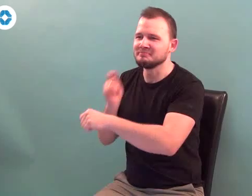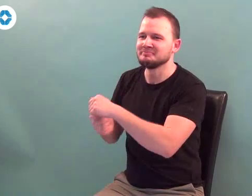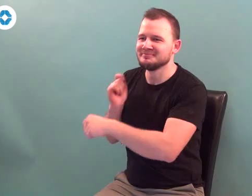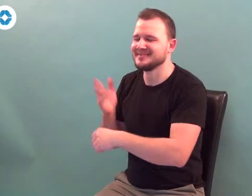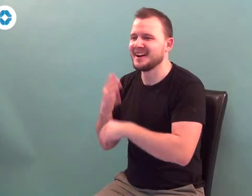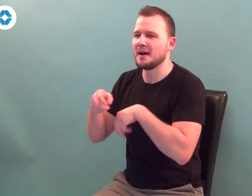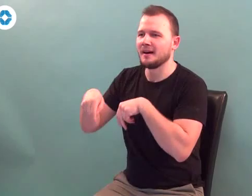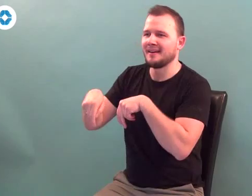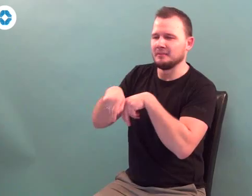Na koniec Chaplin cofa się i czuje kogoś z tyłu.